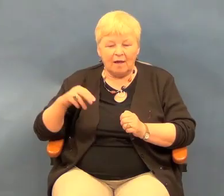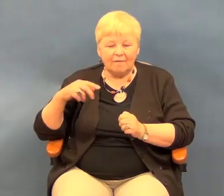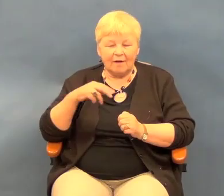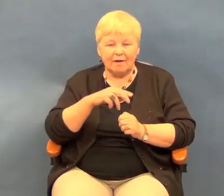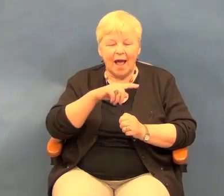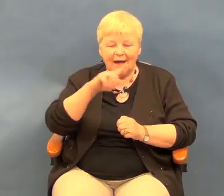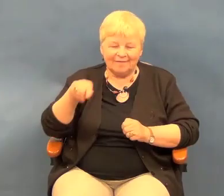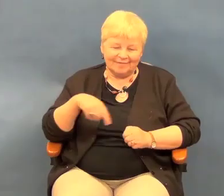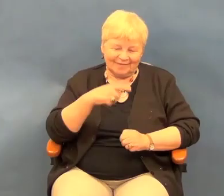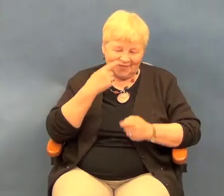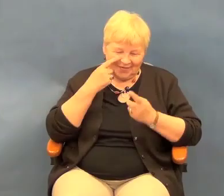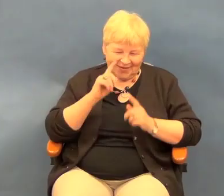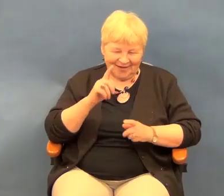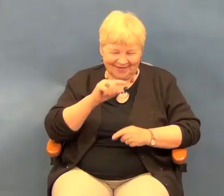Nie wolno przechodzić, a tu jest otoczka.